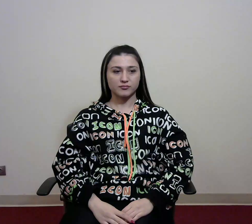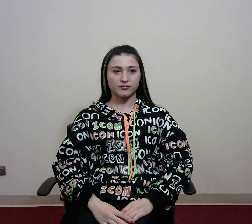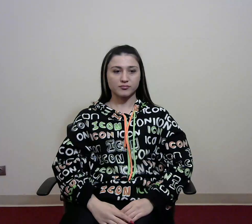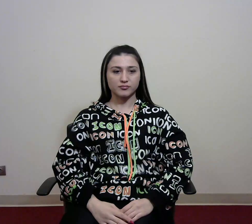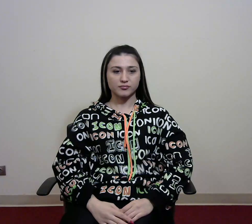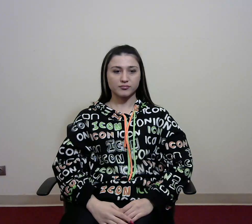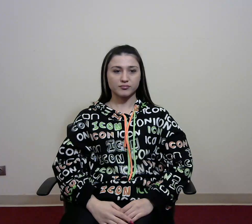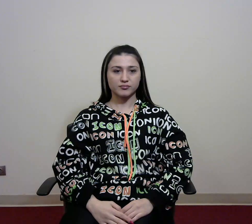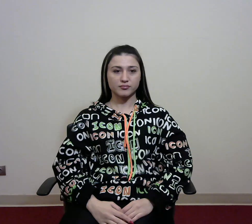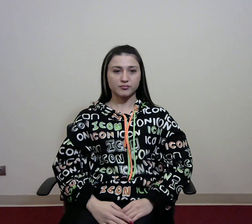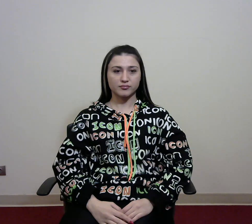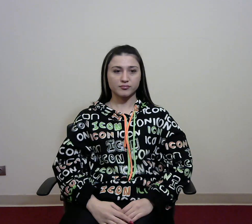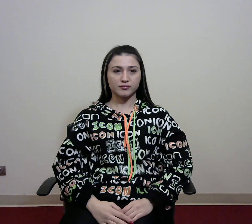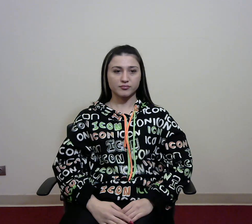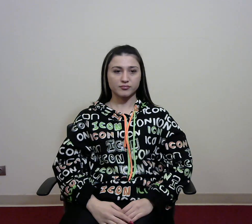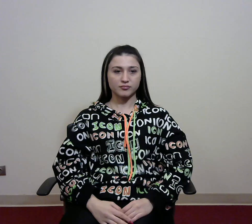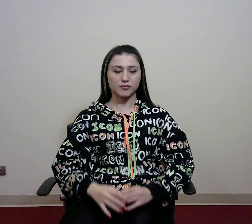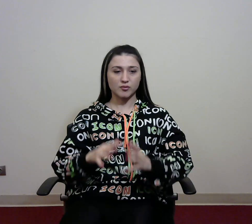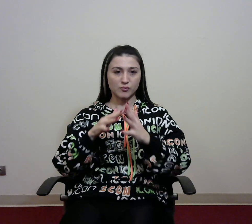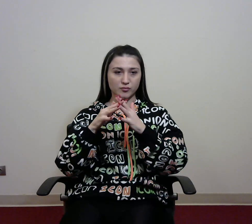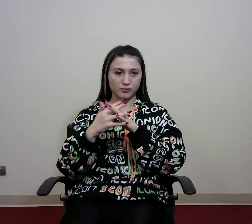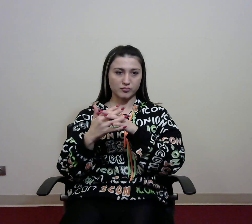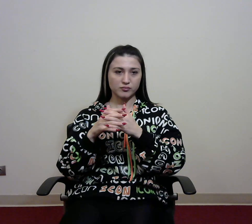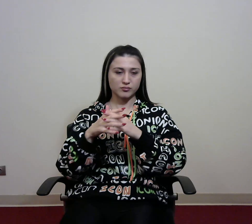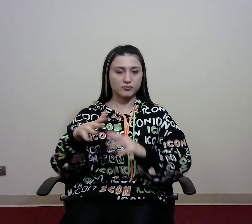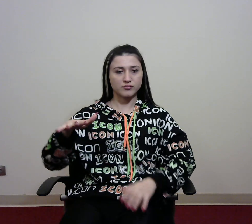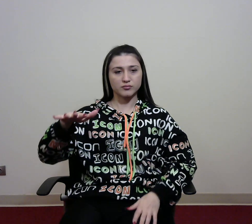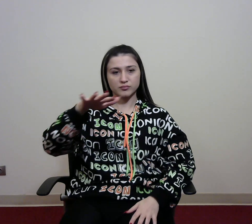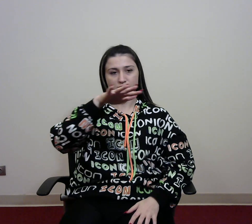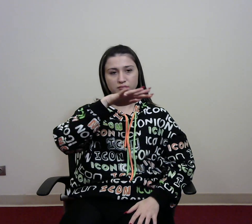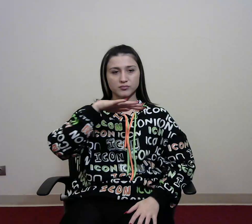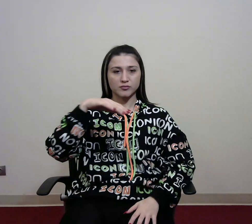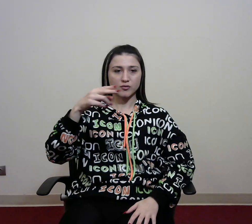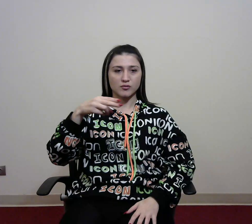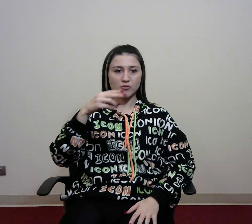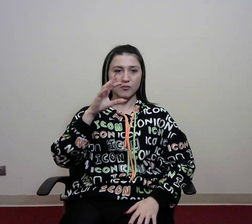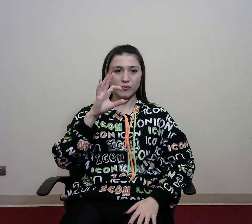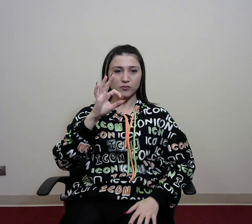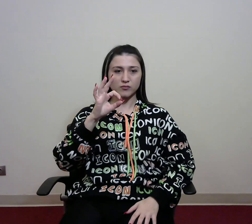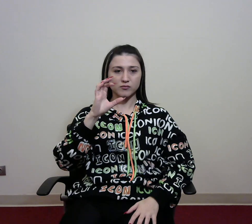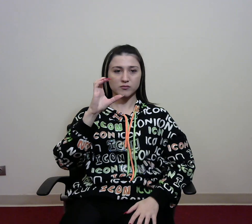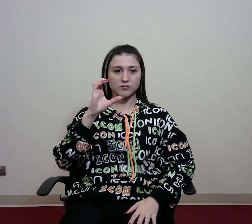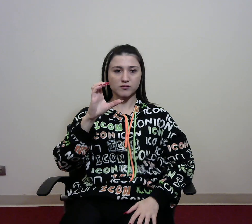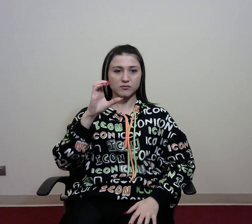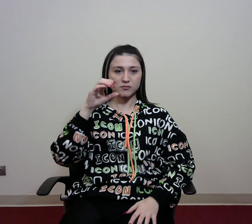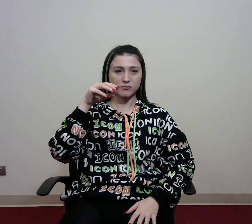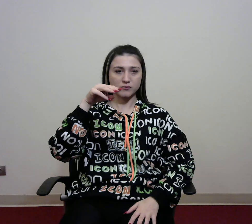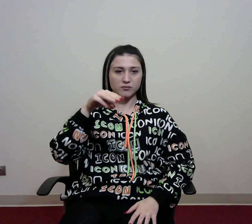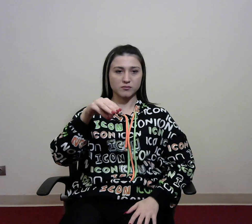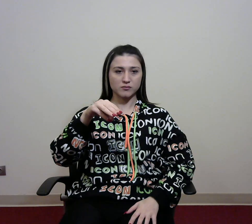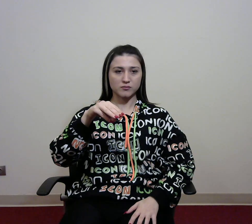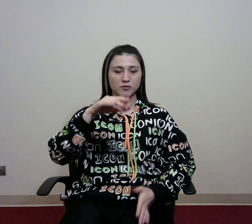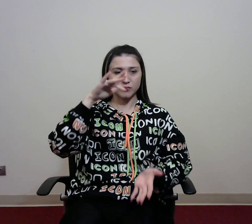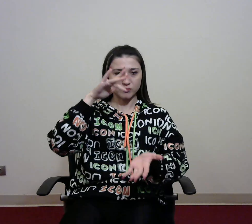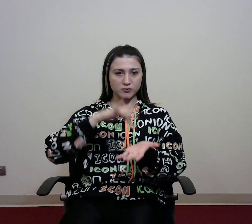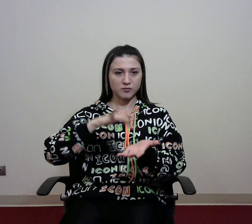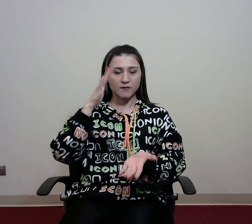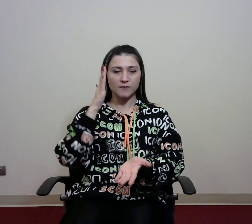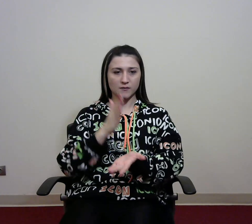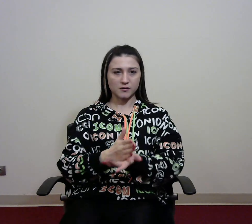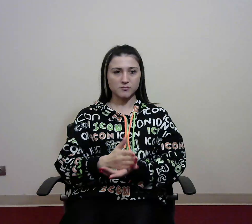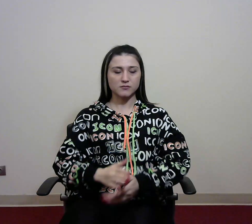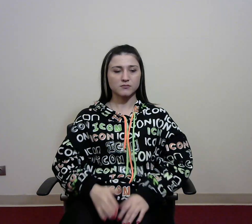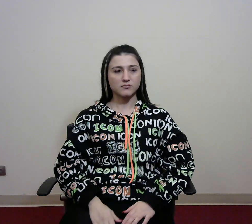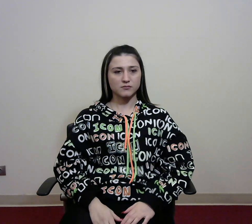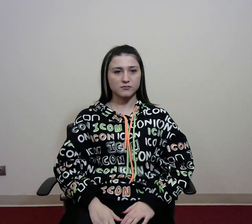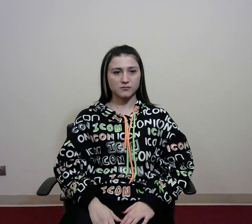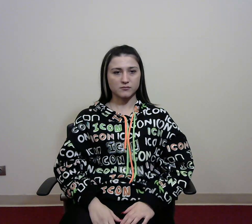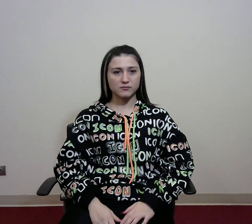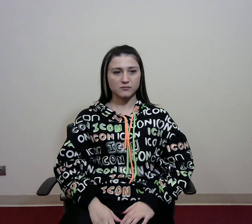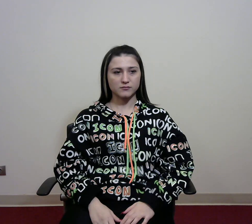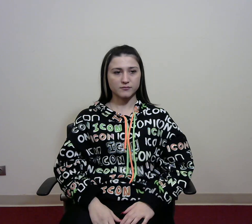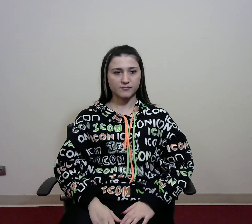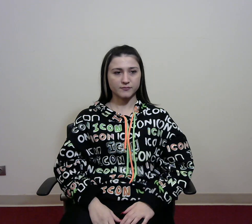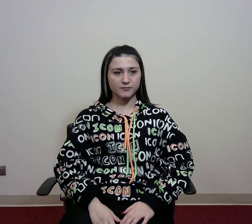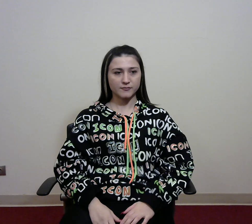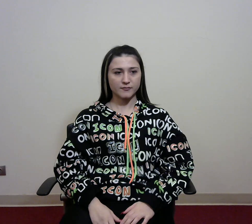Rayonlarda DOST Mərkəzləri varmı?